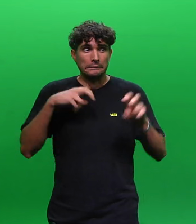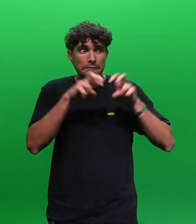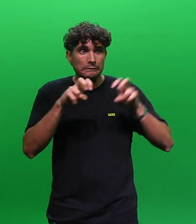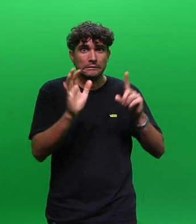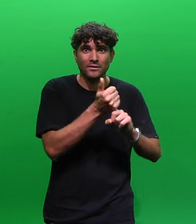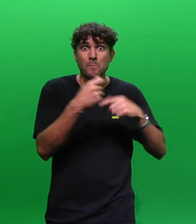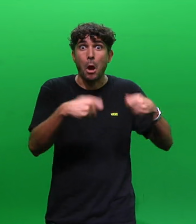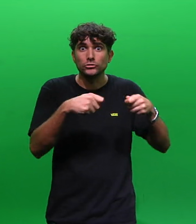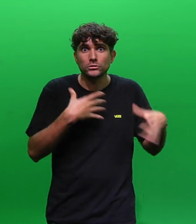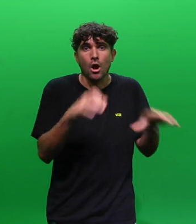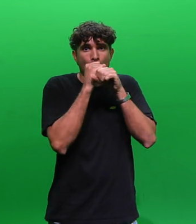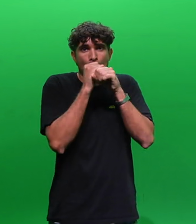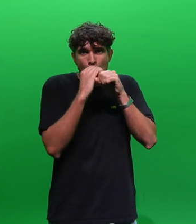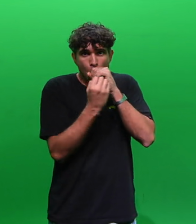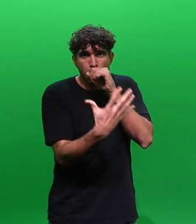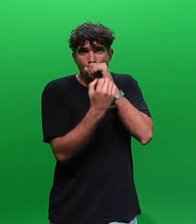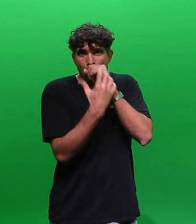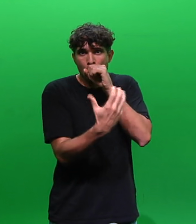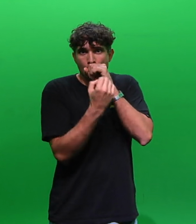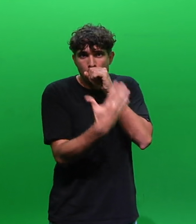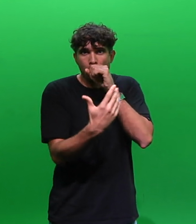He de buscar una bossa i respirar dins.